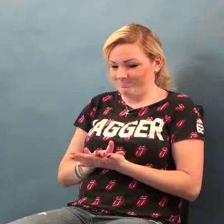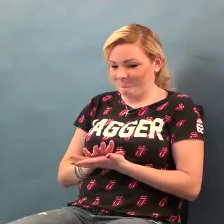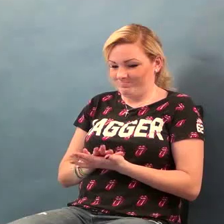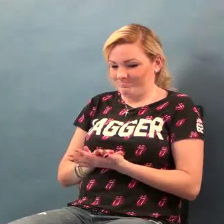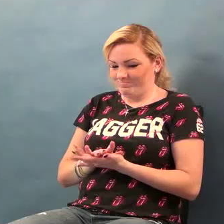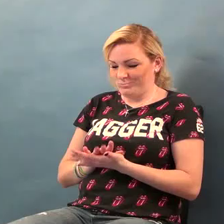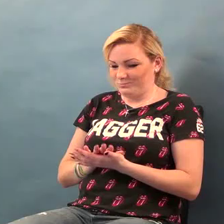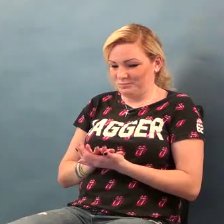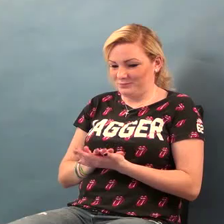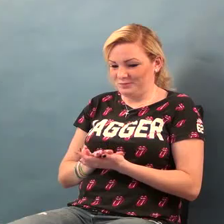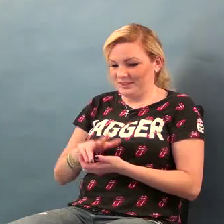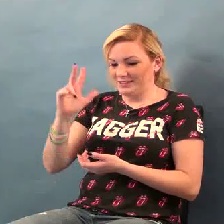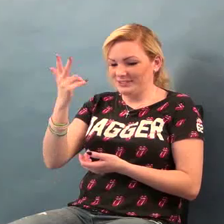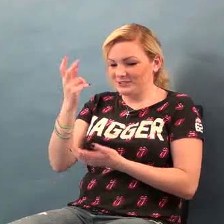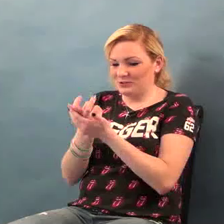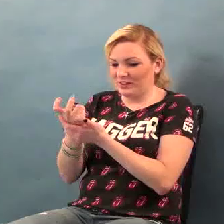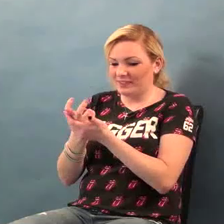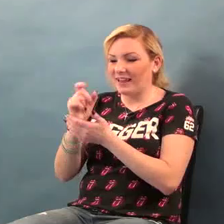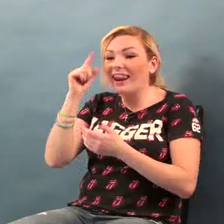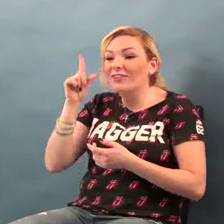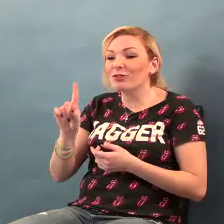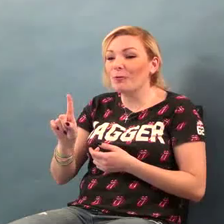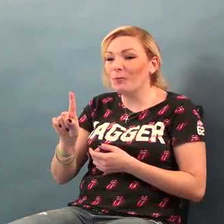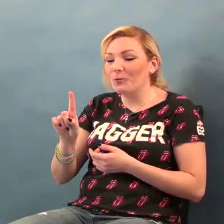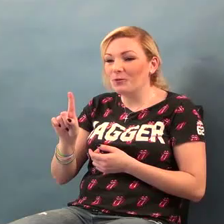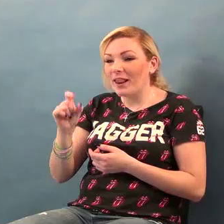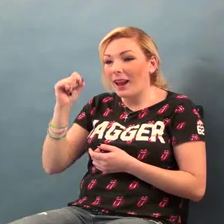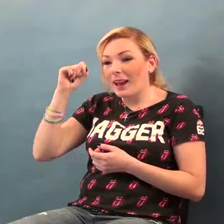Po pracy spotykam się z koleżanką